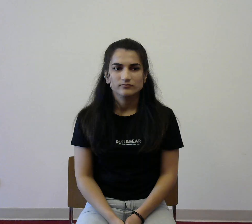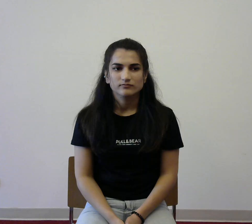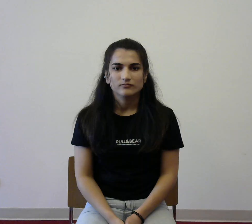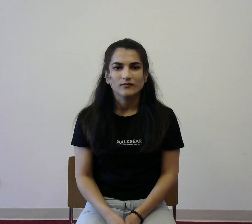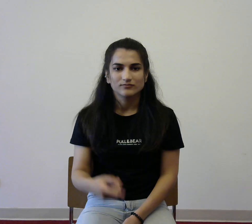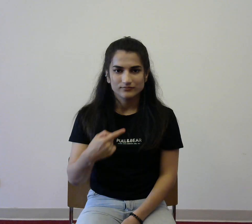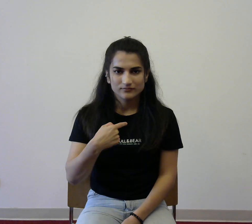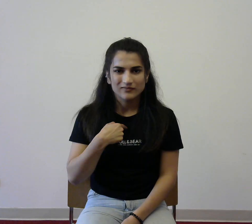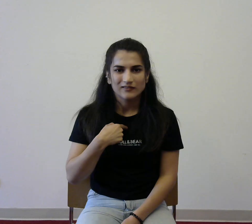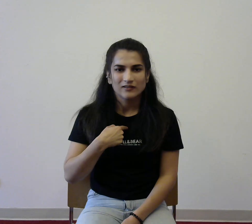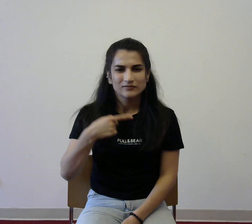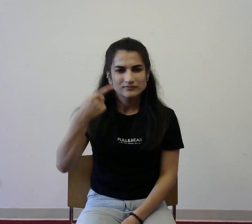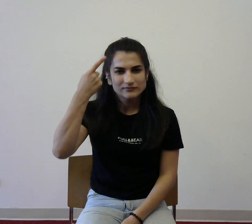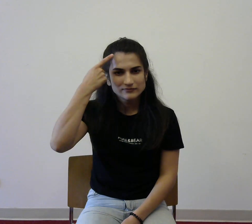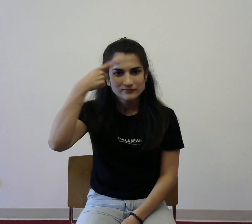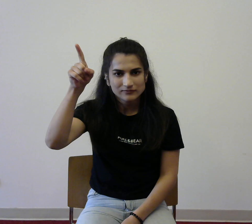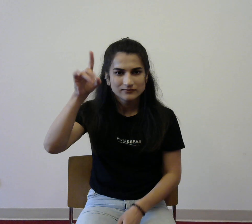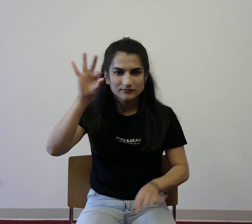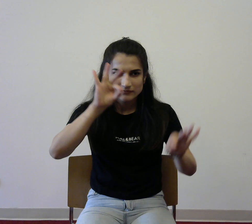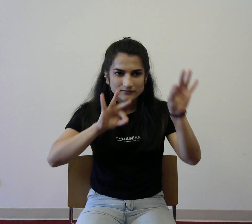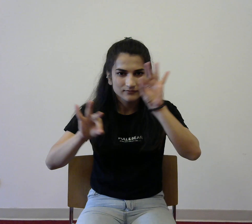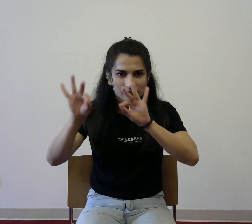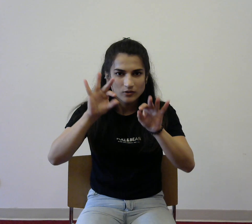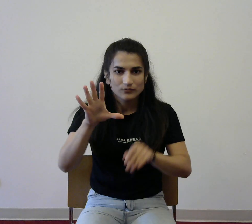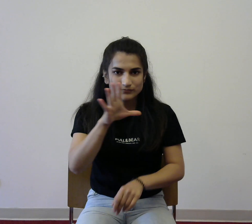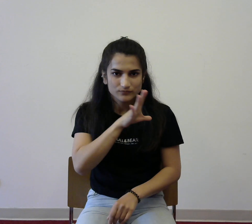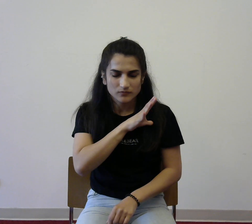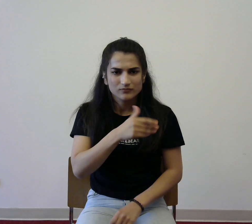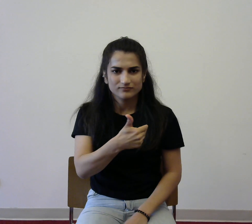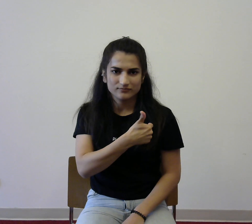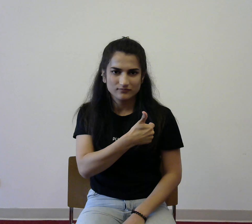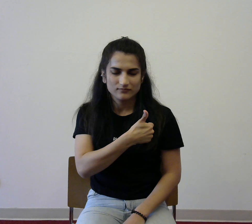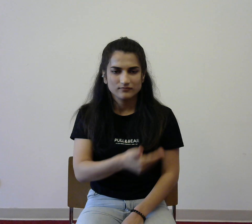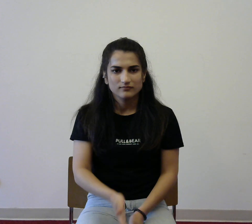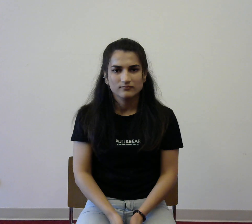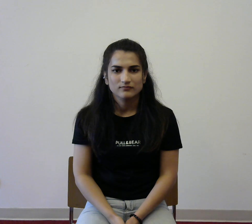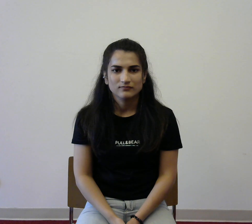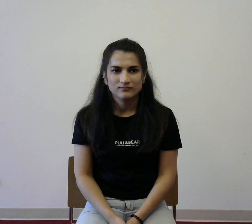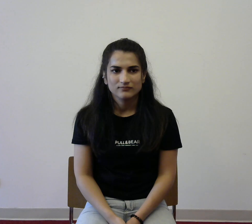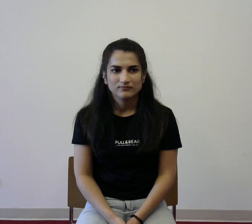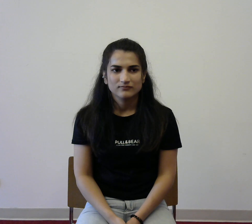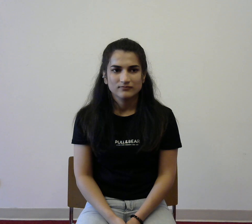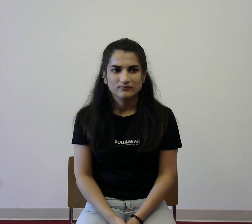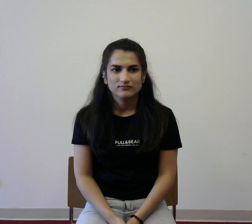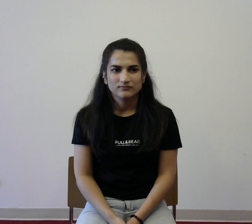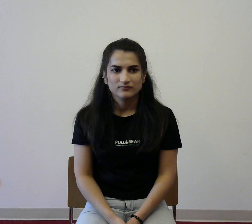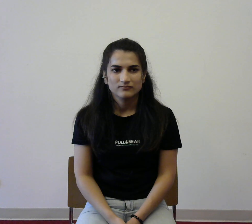Mən dizayner olmaq istəyirəm